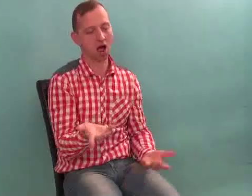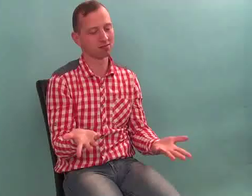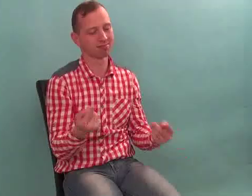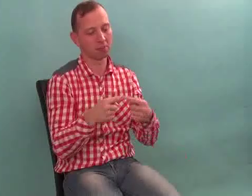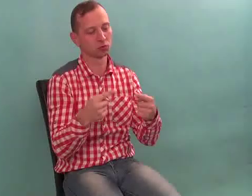Nie pasuje.